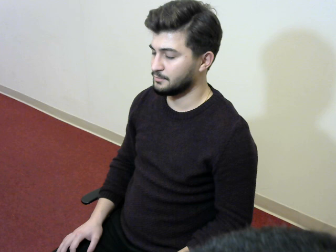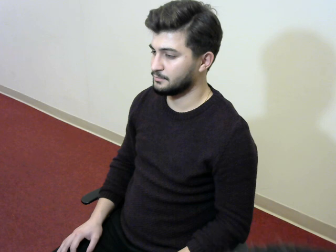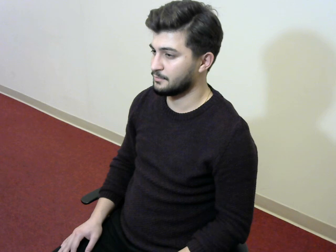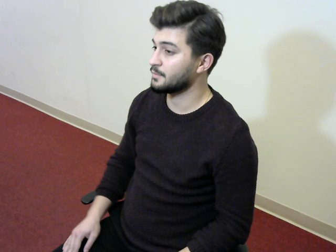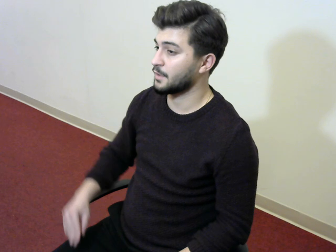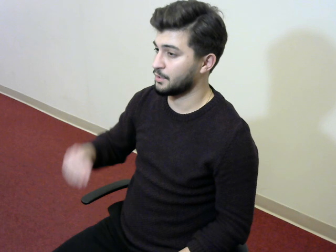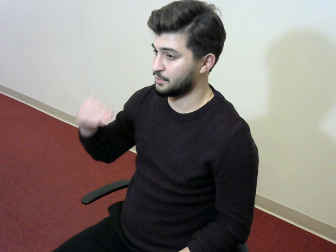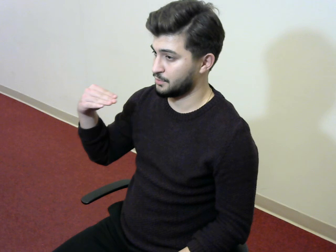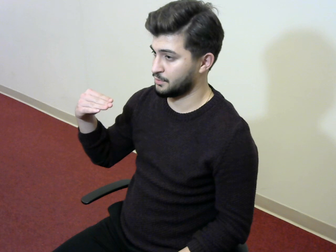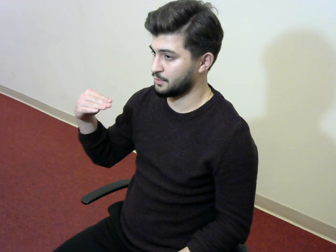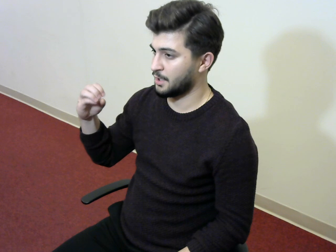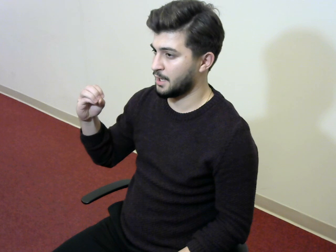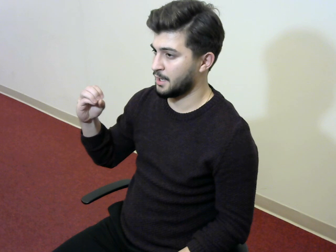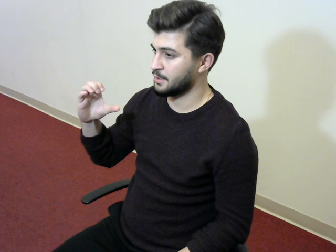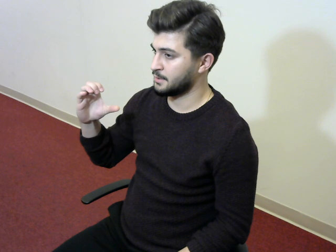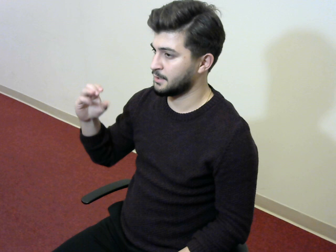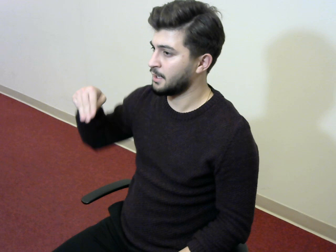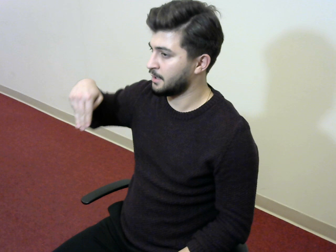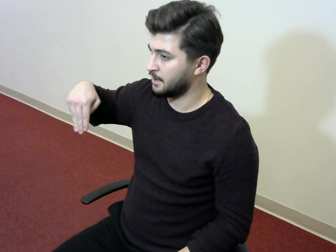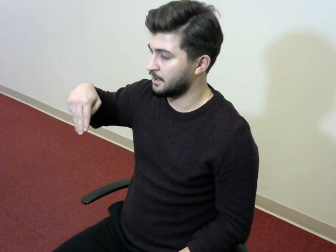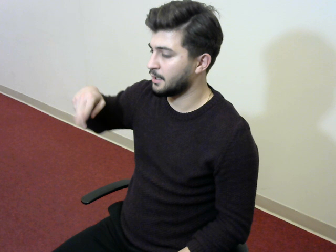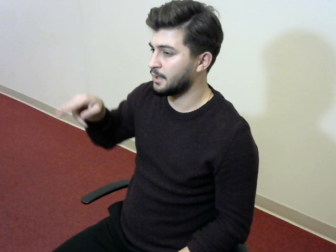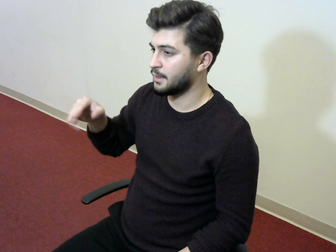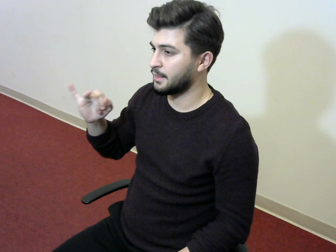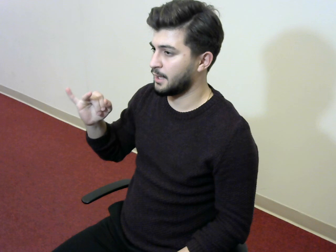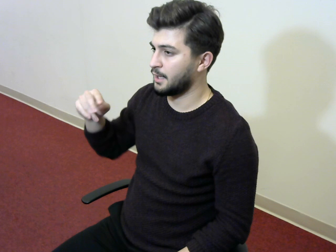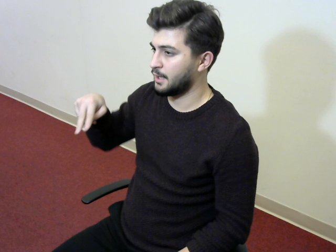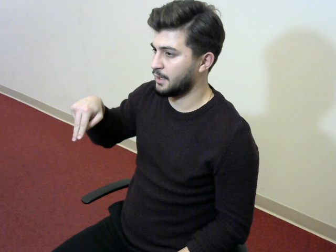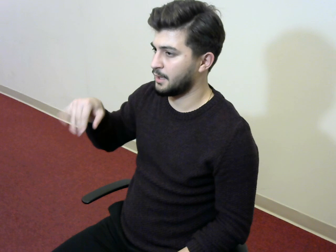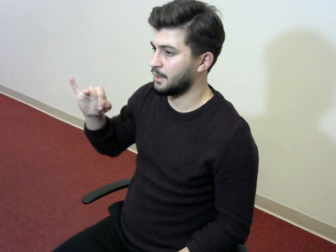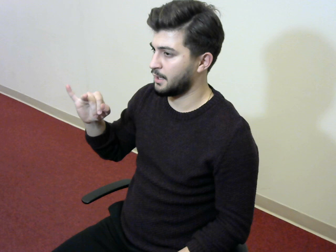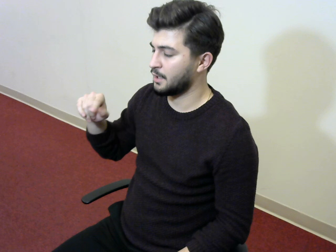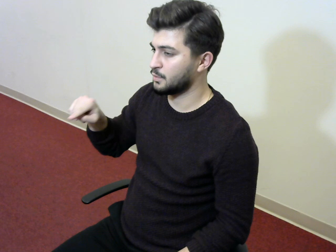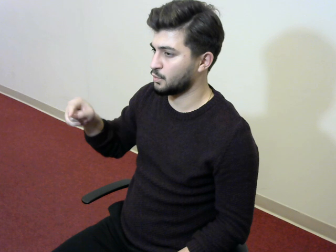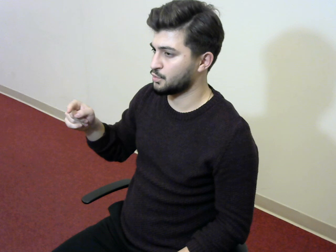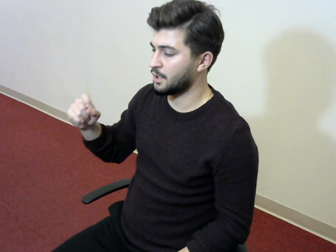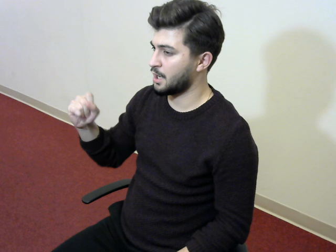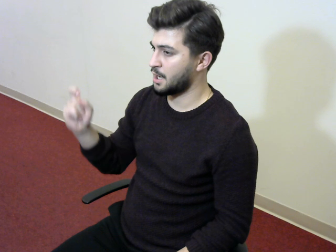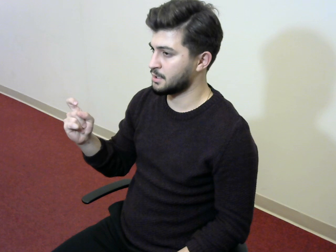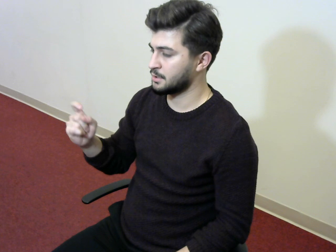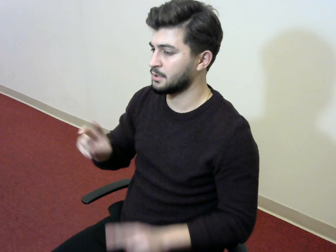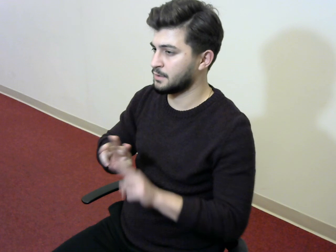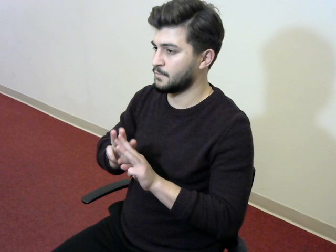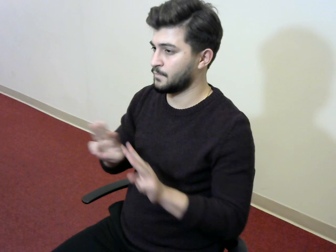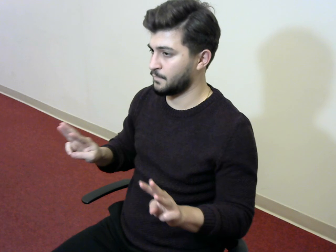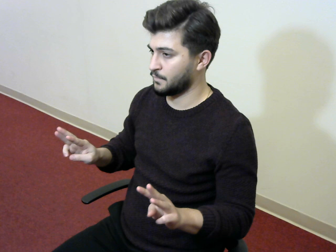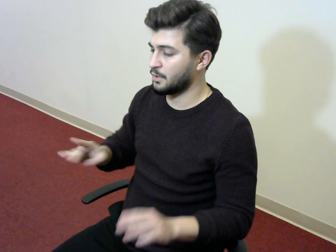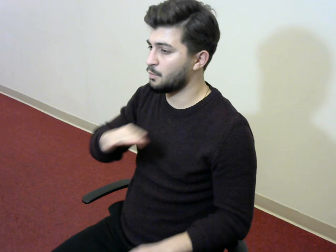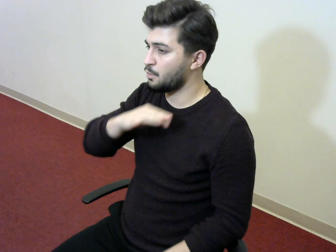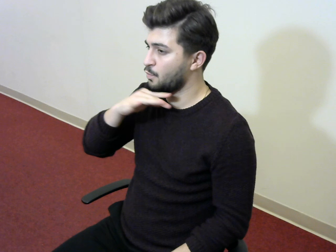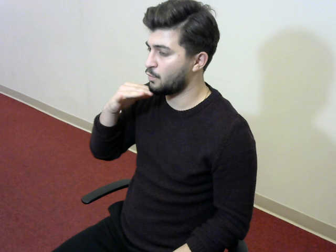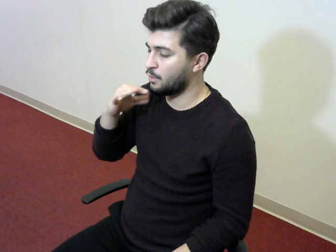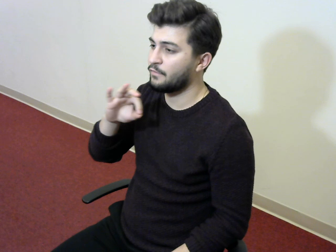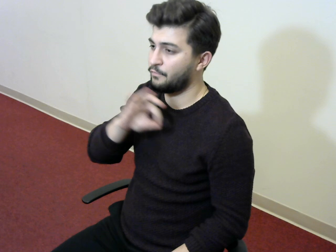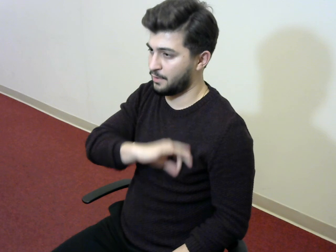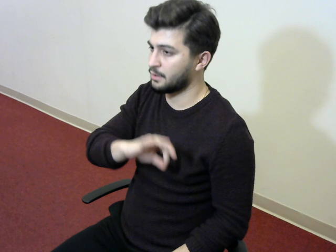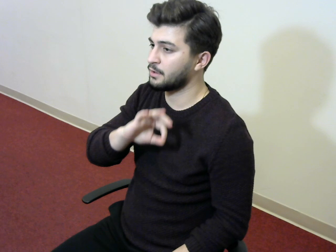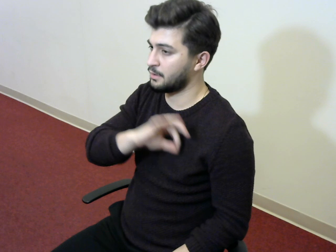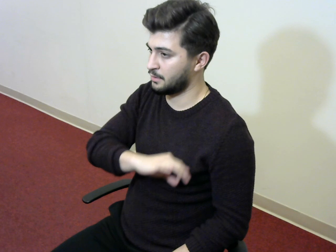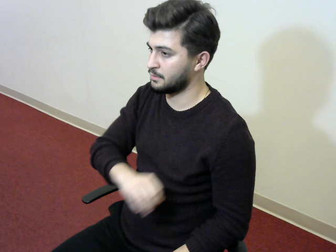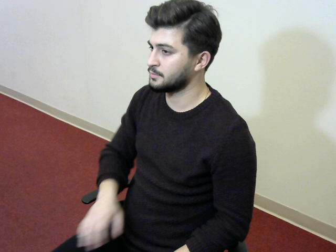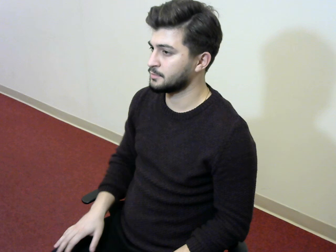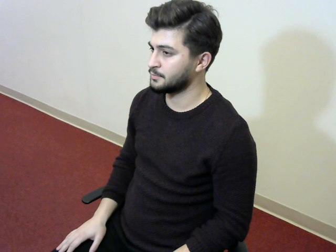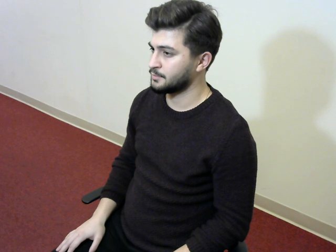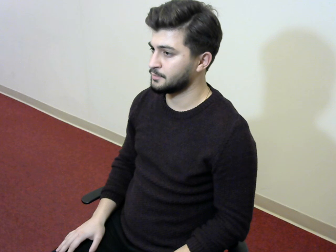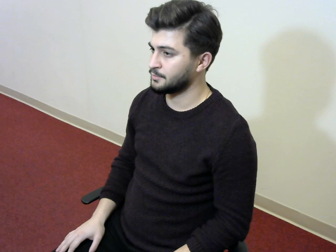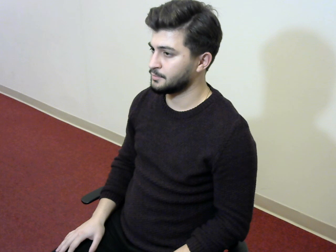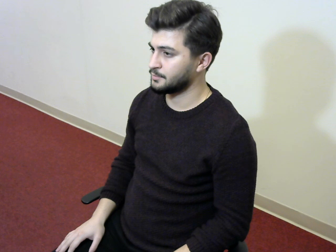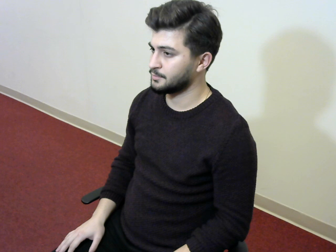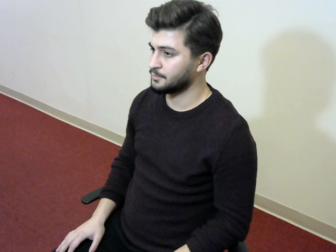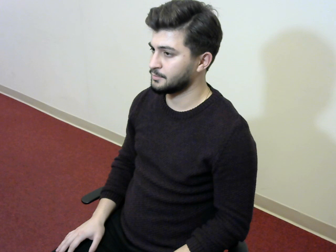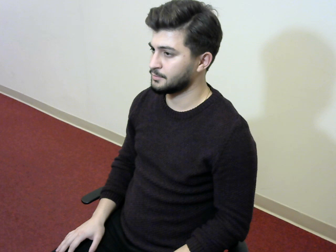Jestdili.az saytı çox faydalıdır